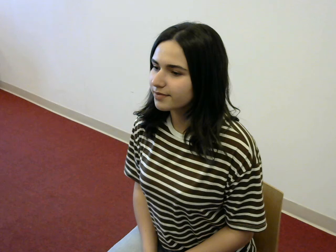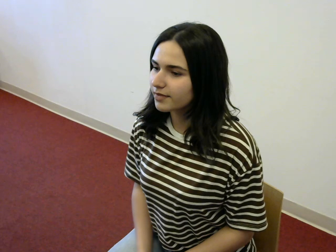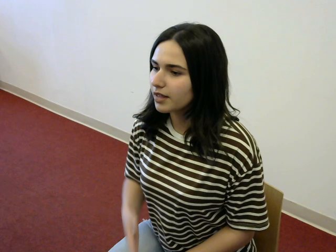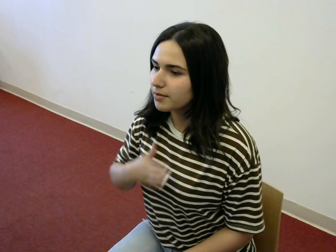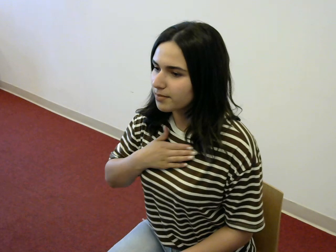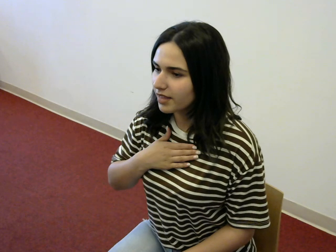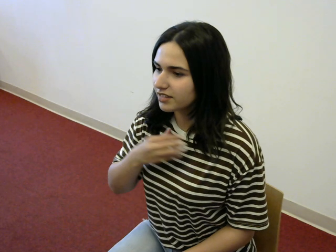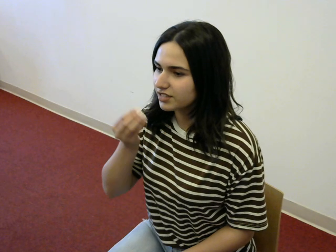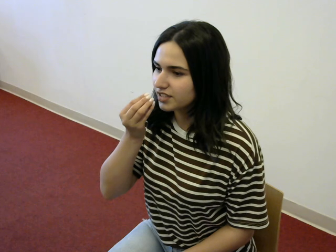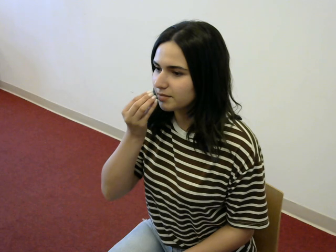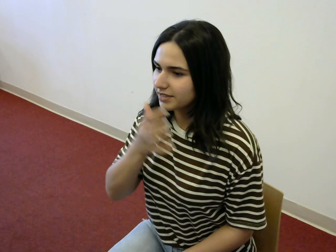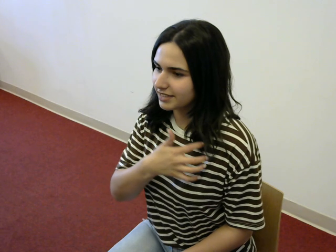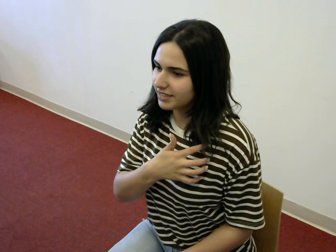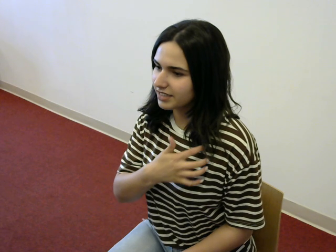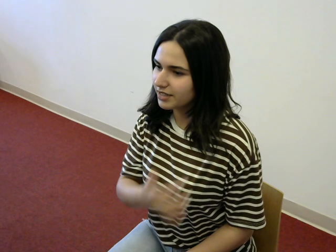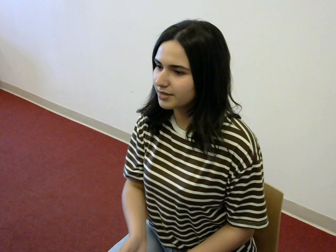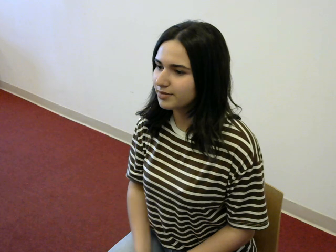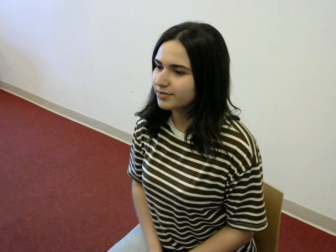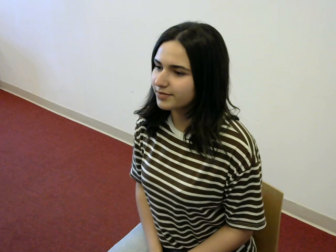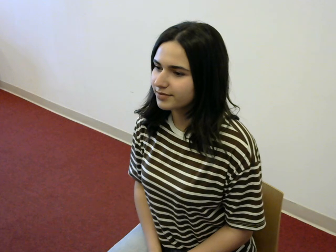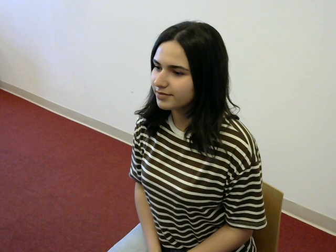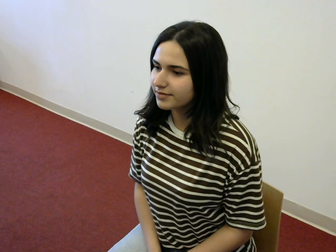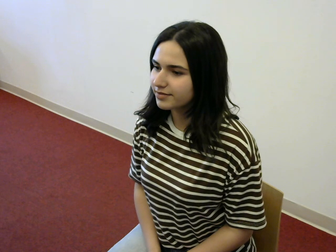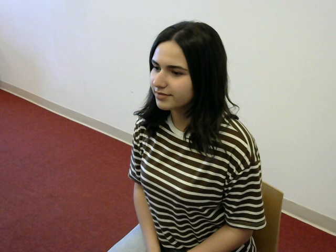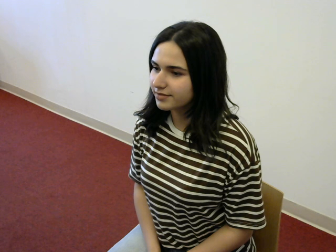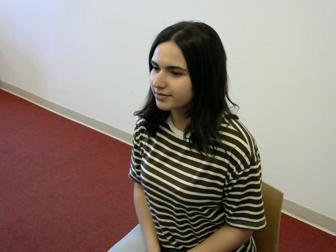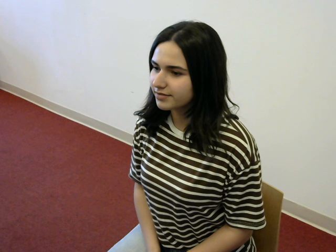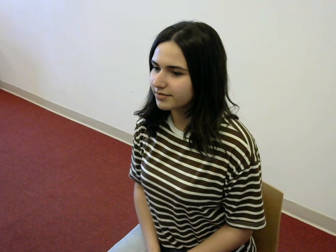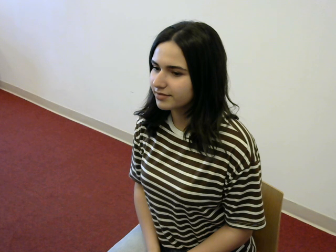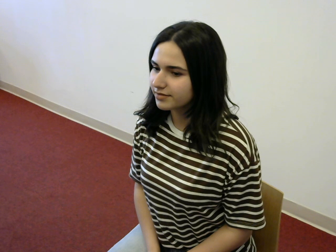Mən yemək istəyirəm